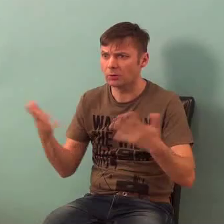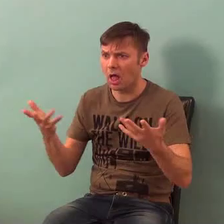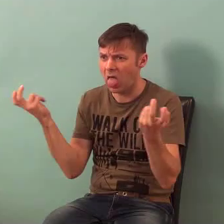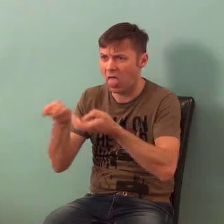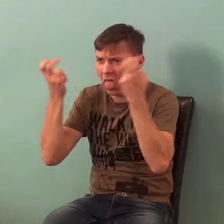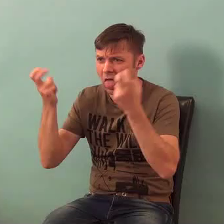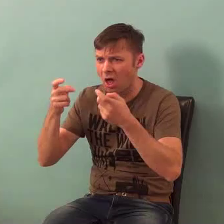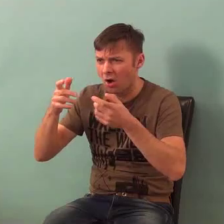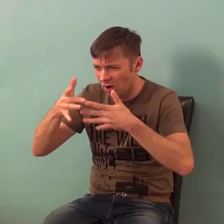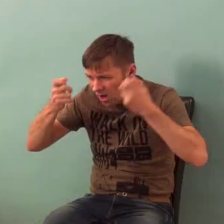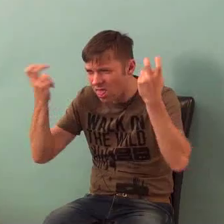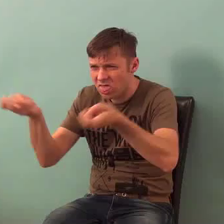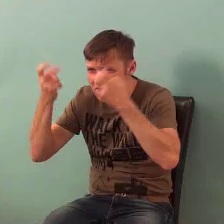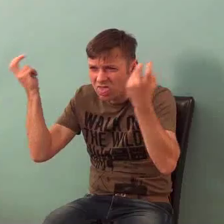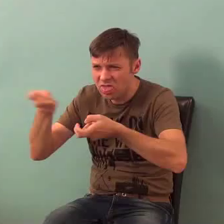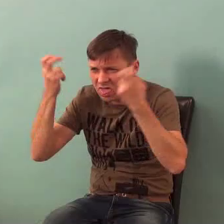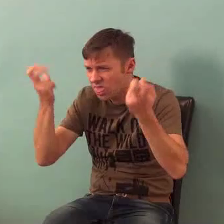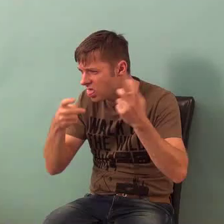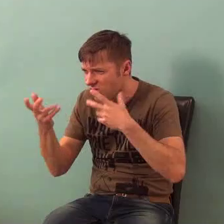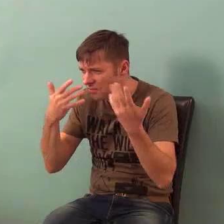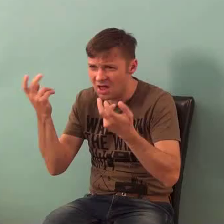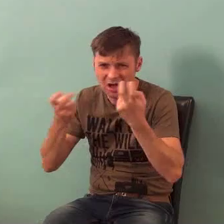Szukają, pod łóżkiem szukają, nie ma, nie ma.